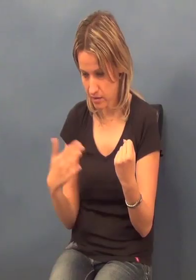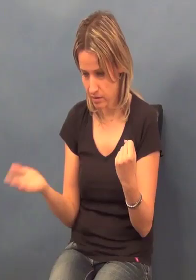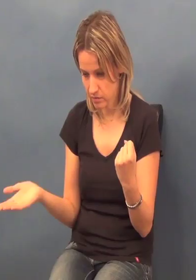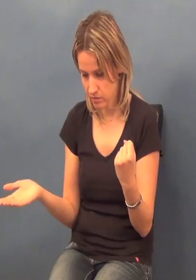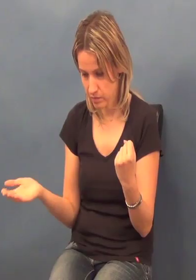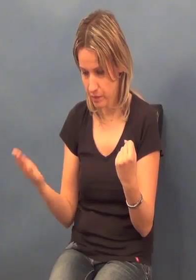Następny.